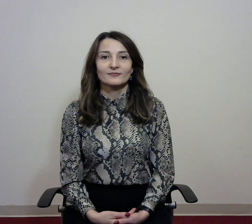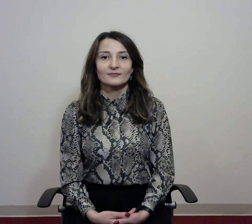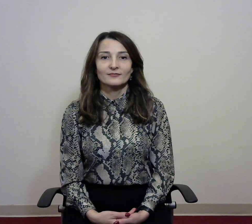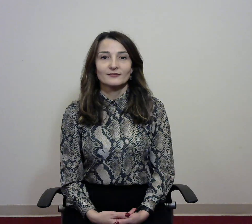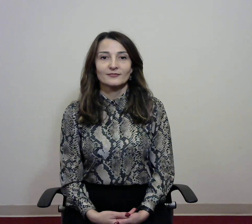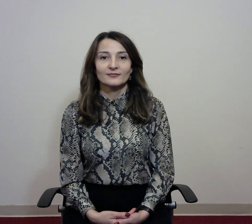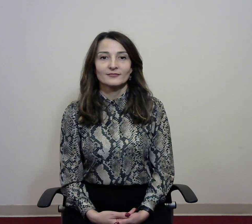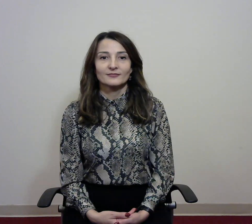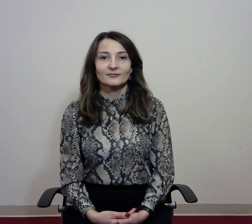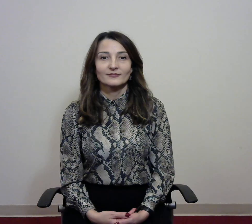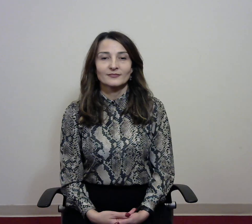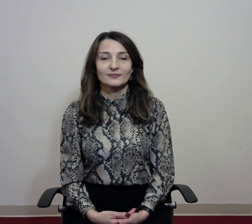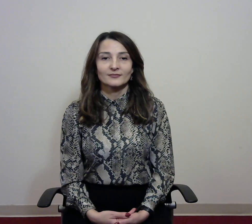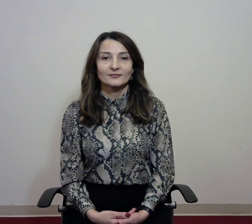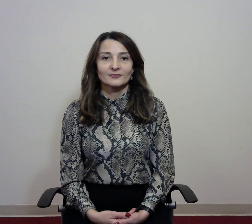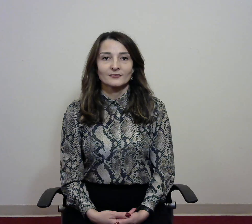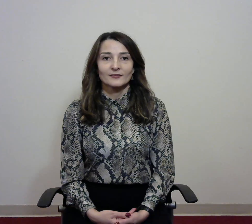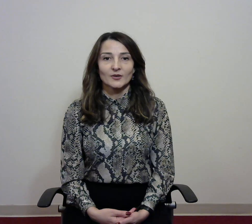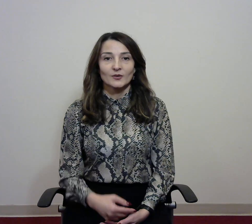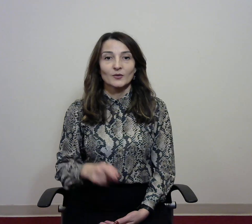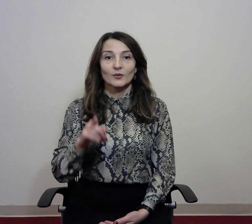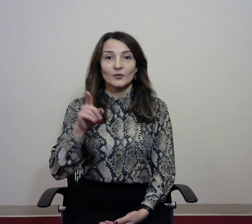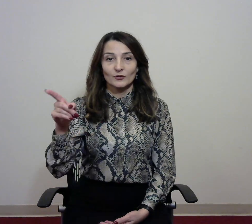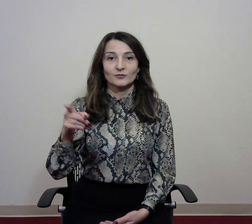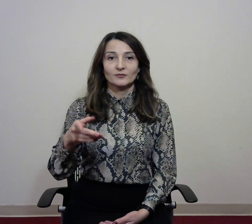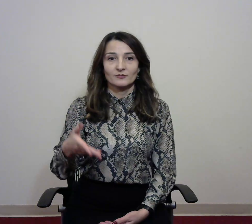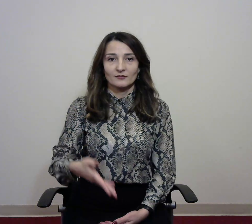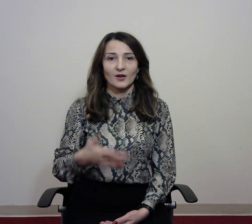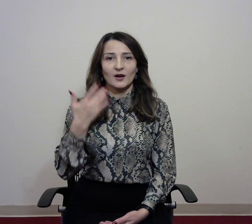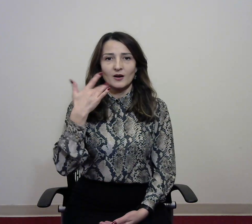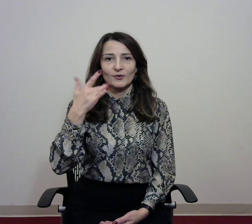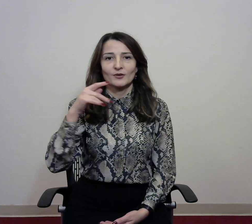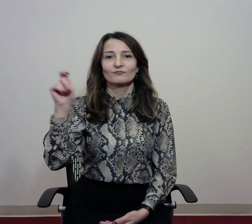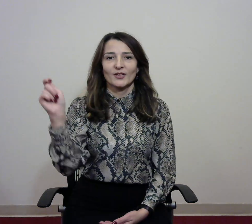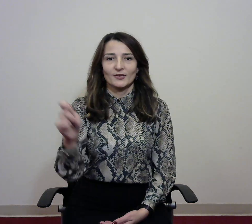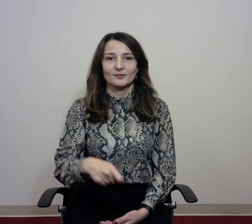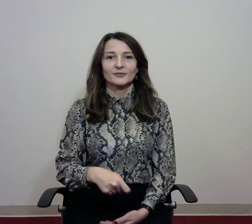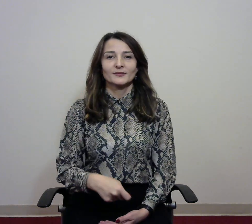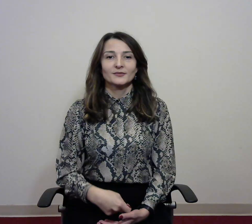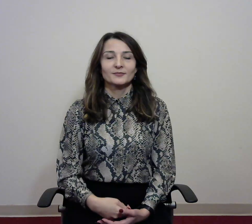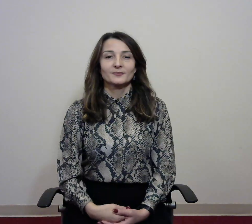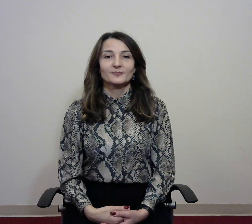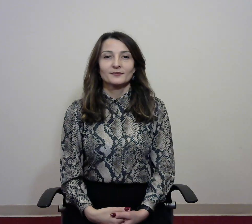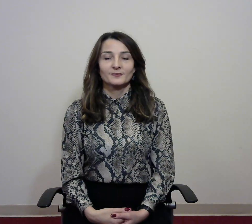O bura Amerikadan gəlib